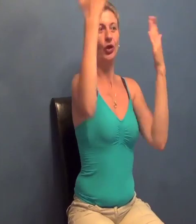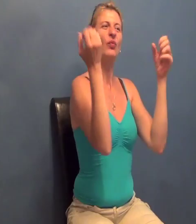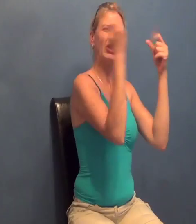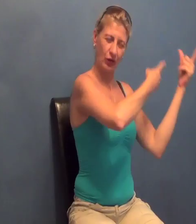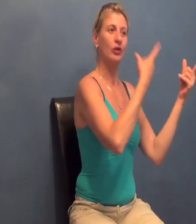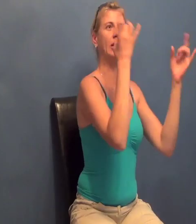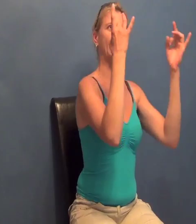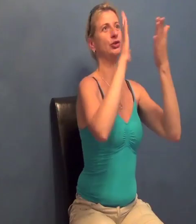Teraz jest nowe, całe.